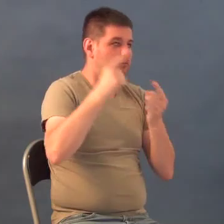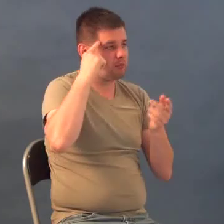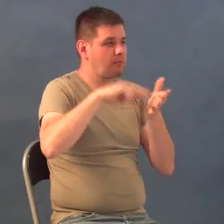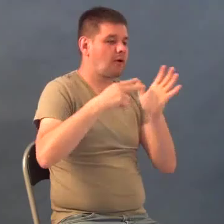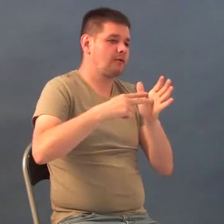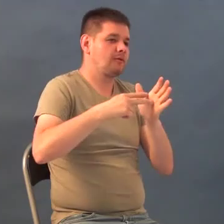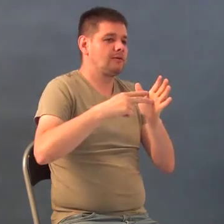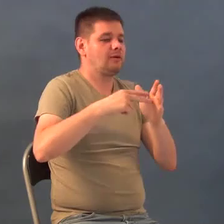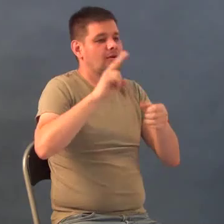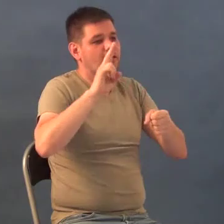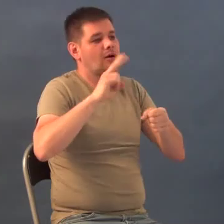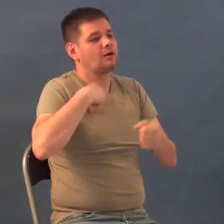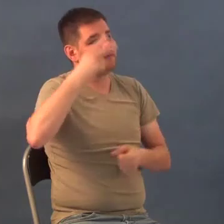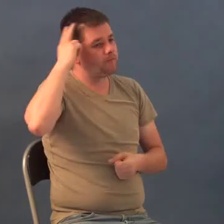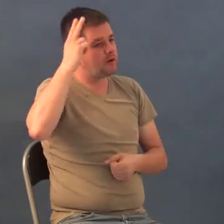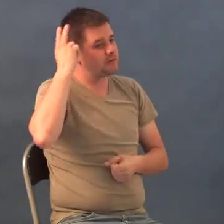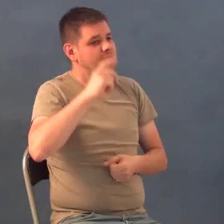Zobaczymy, czy będzie kolejka czy wolne.